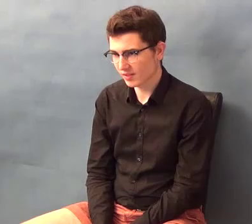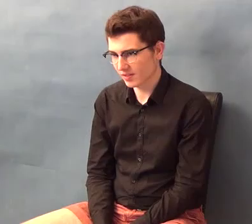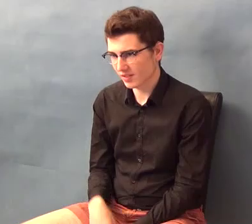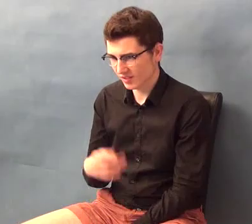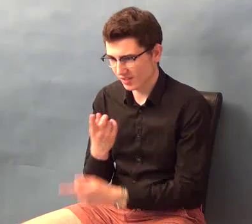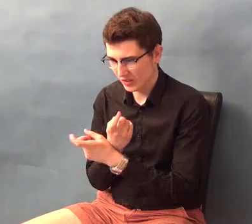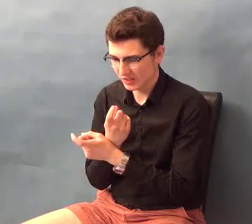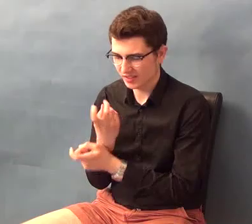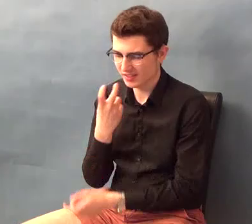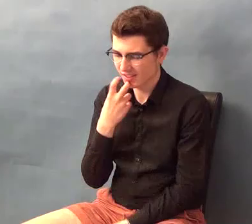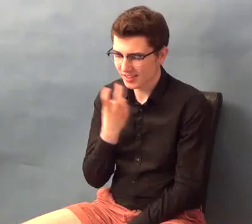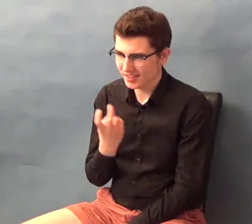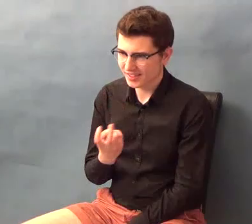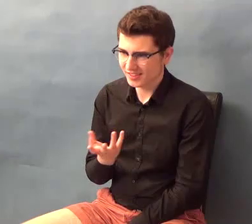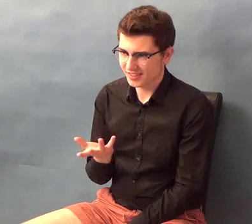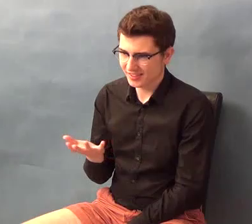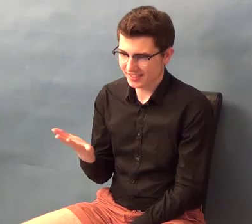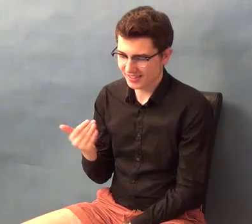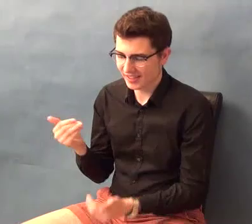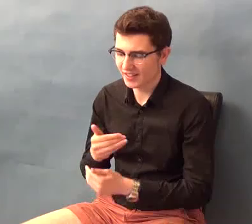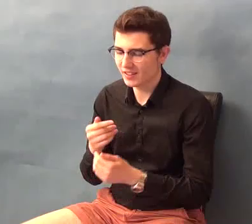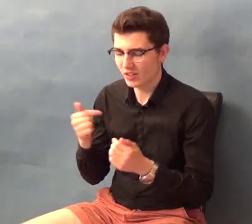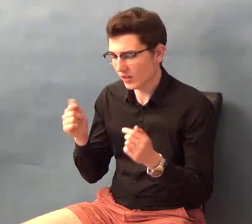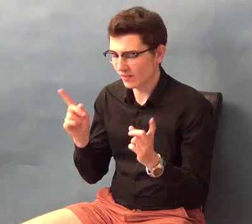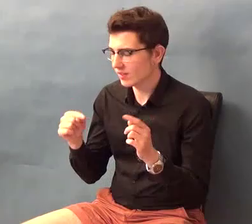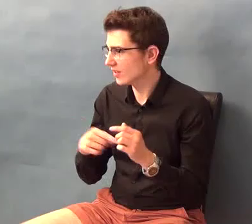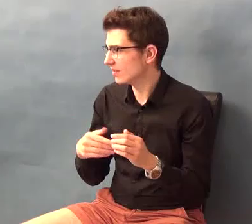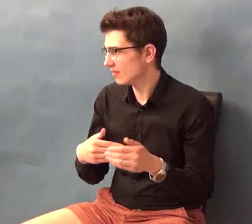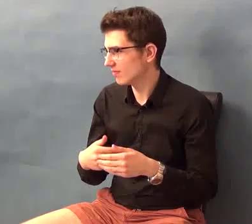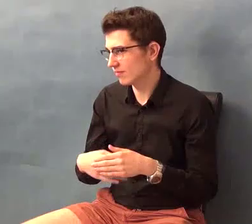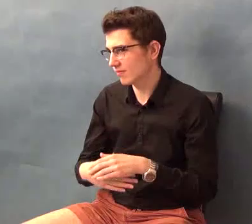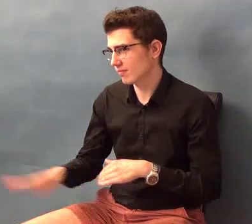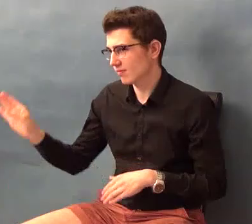Jest trucizna albo może być prąd, trzeba uważać i należy odejść w inną stronę.